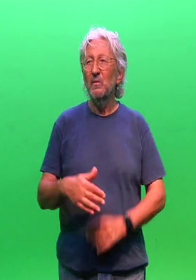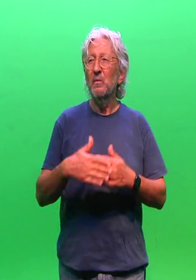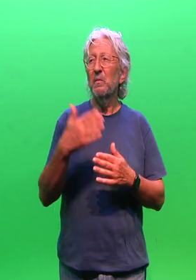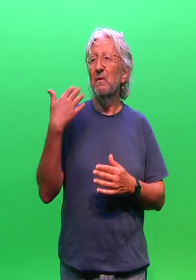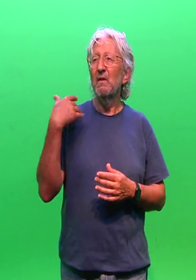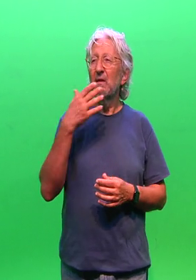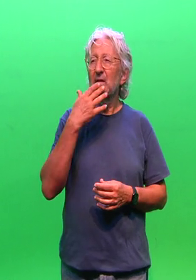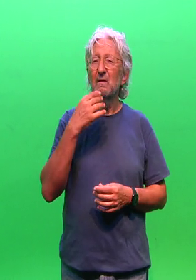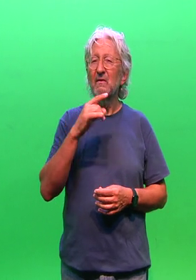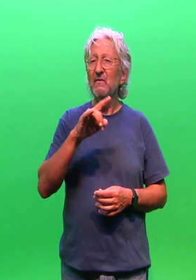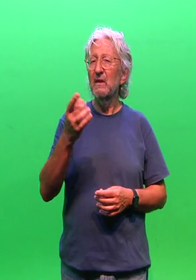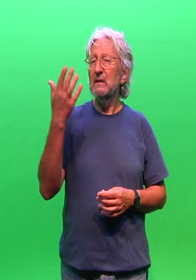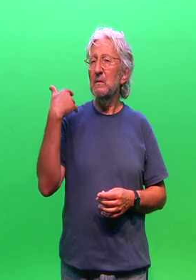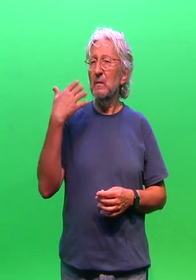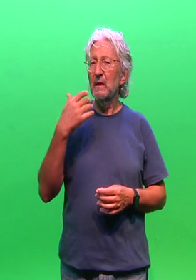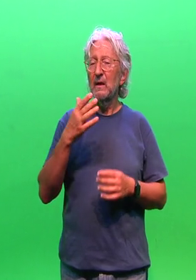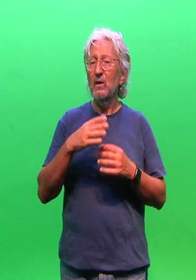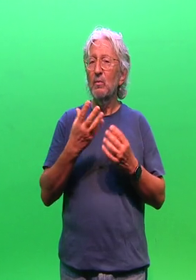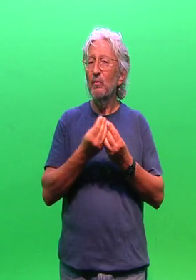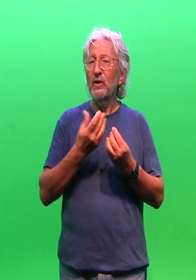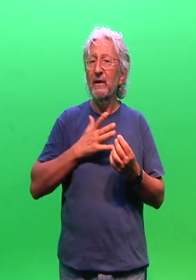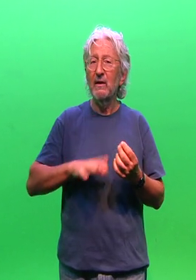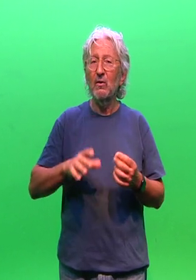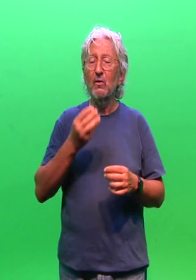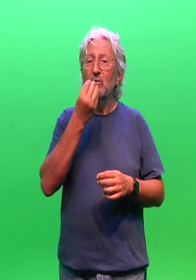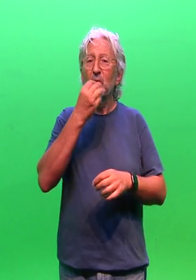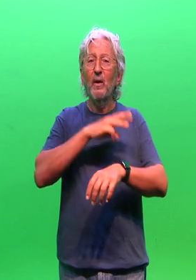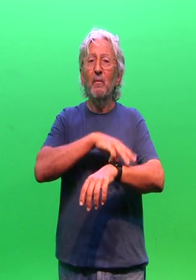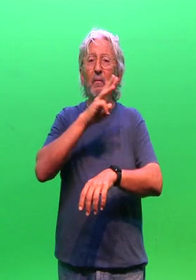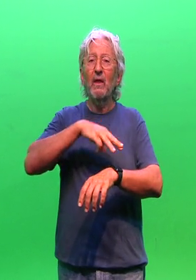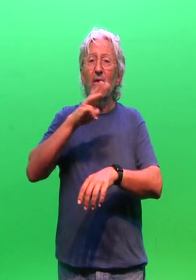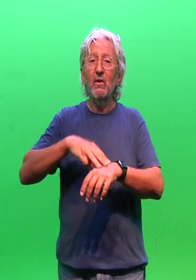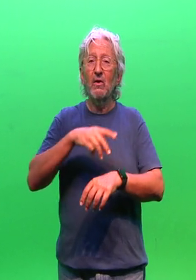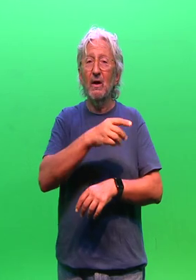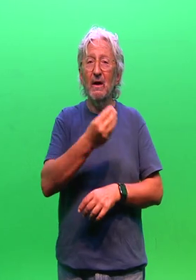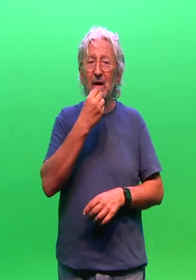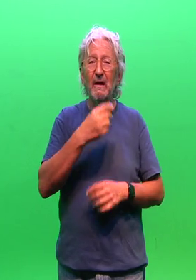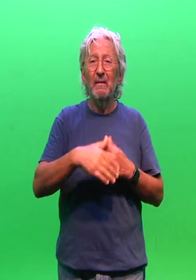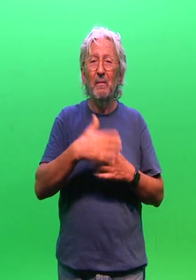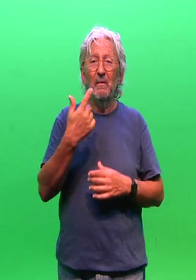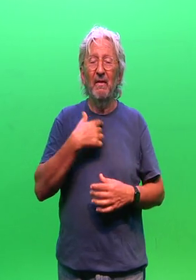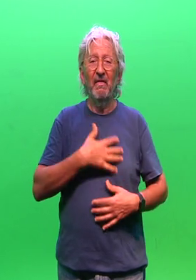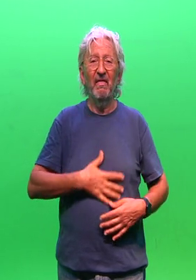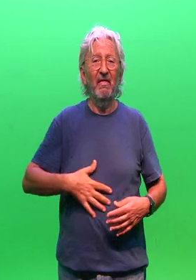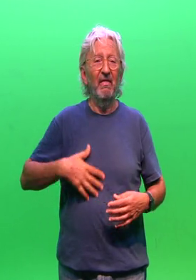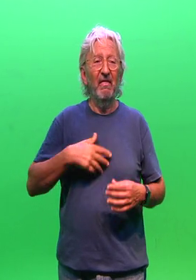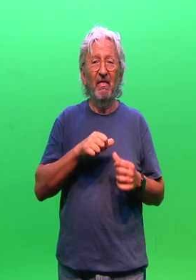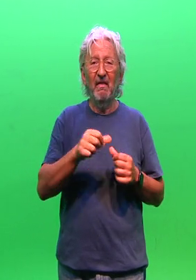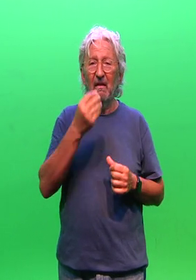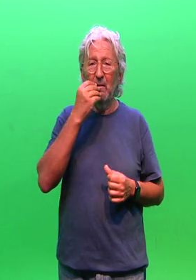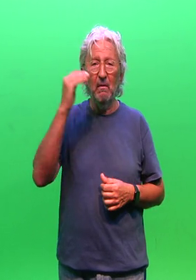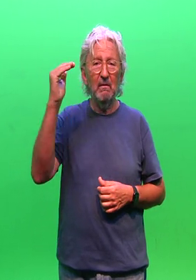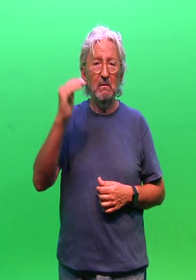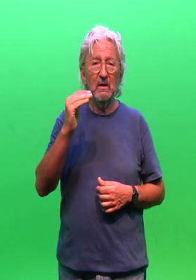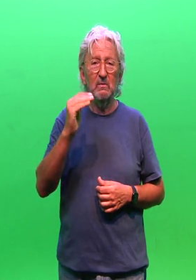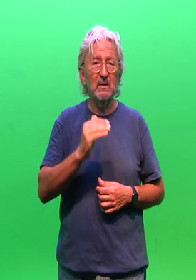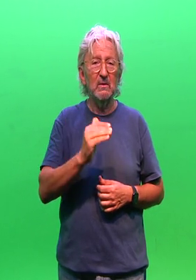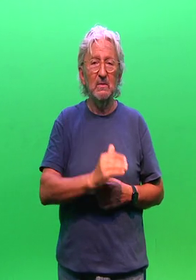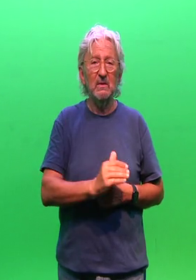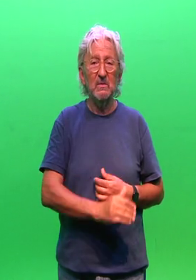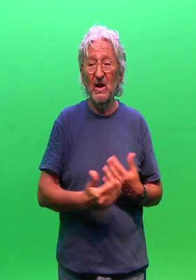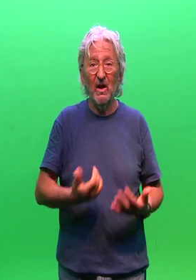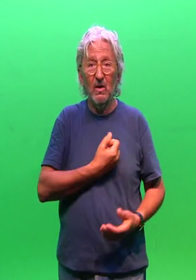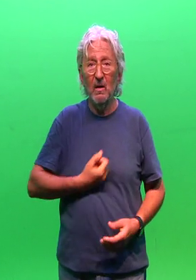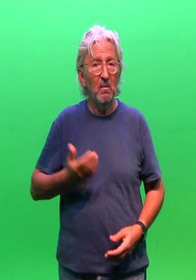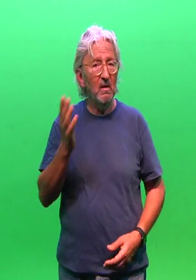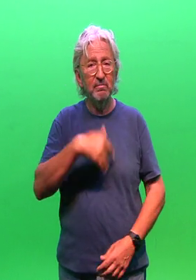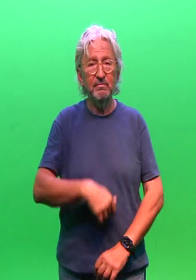Vaig començar el cap de setmana passat. Perquè vaig anar a menjar amb el meu fill al McDonald's i em va fer mal la panxa, des d'aleshores tinc menys gana, i ara mateix no tinc gana.